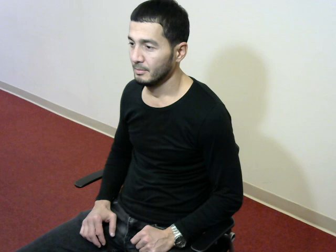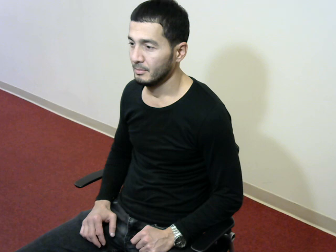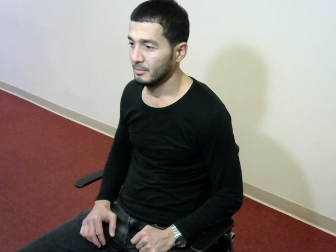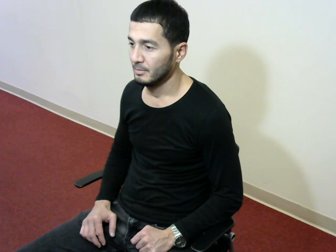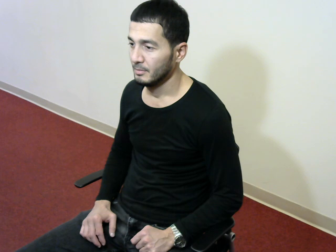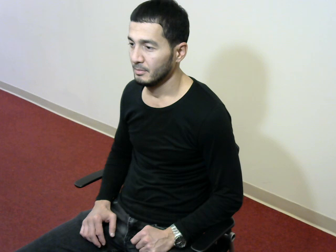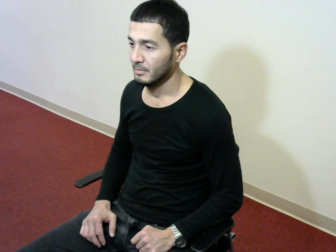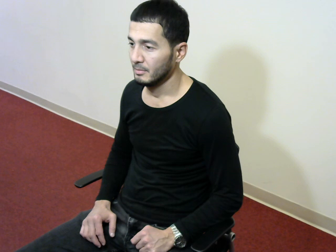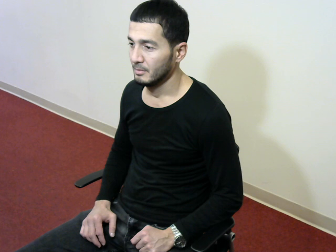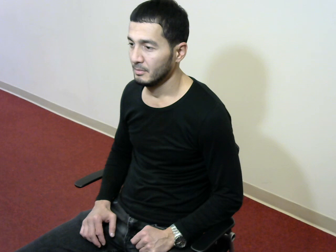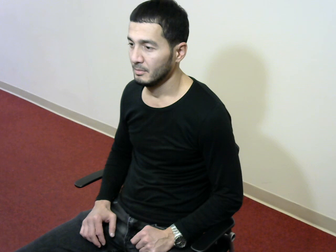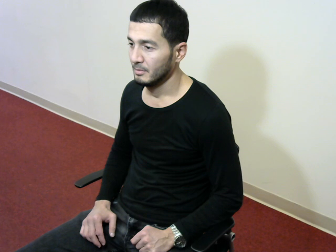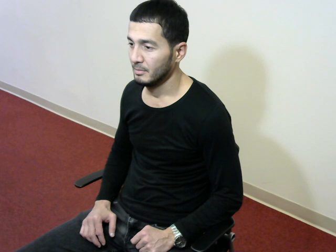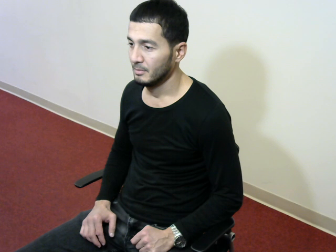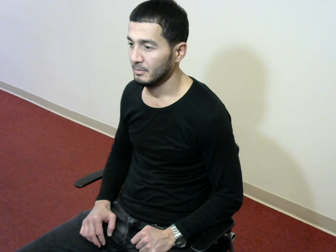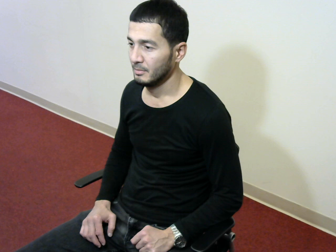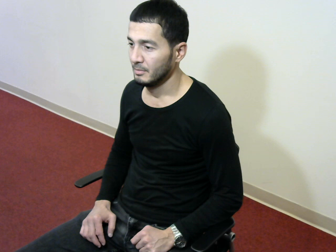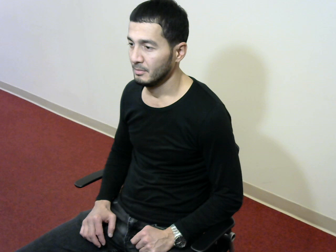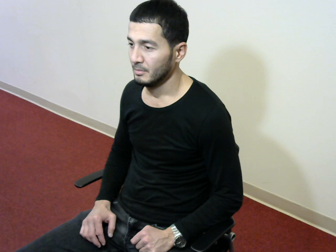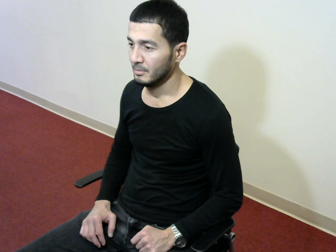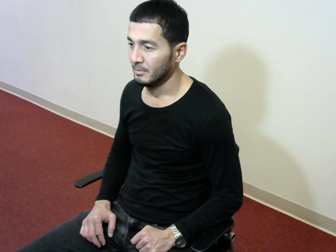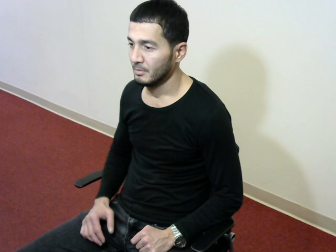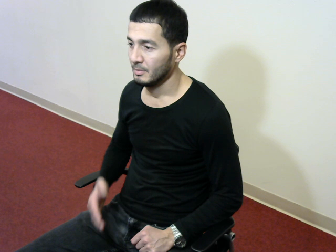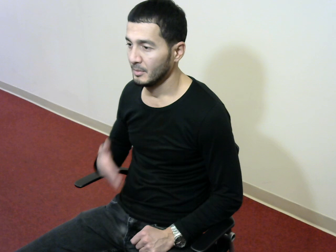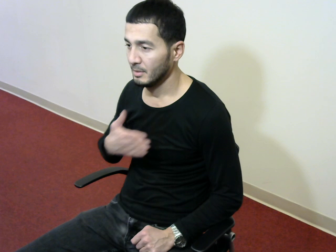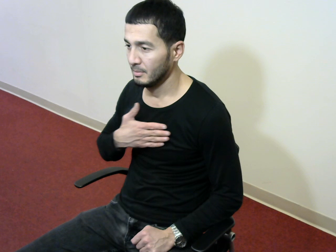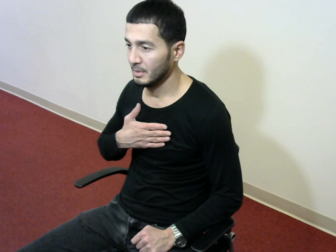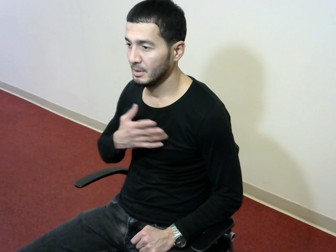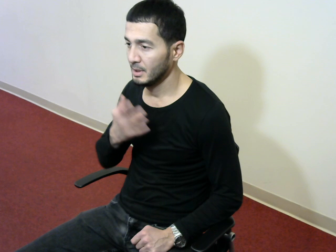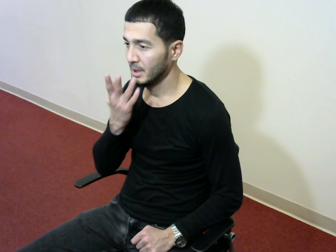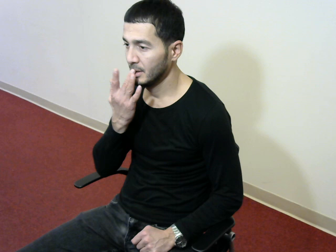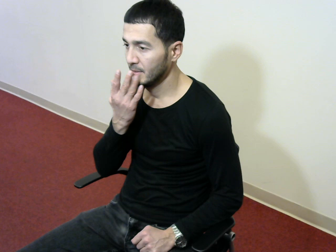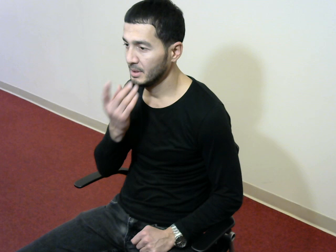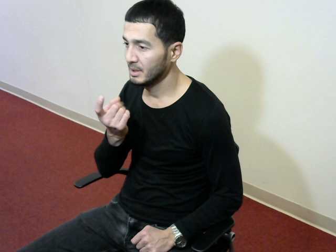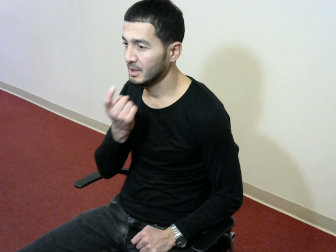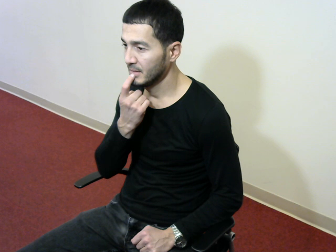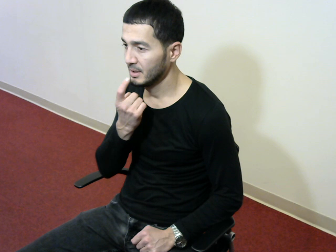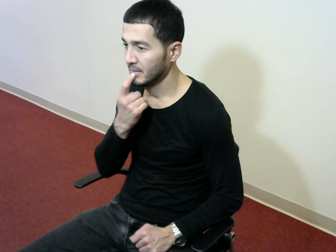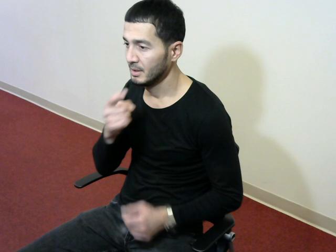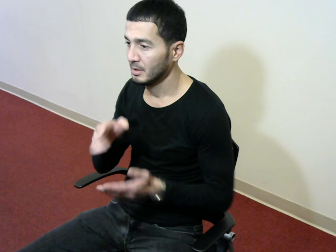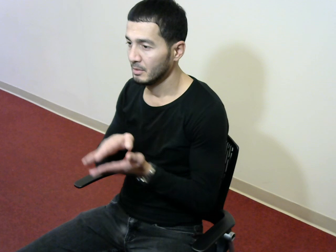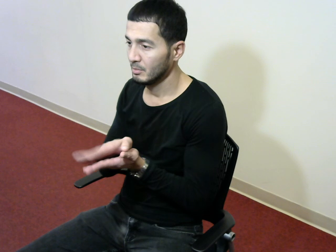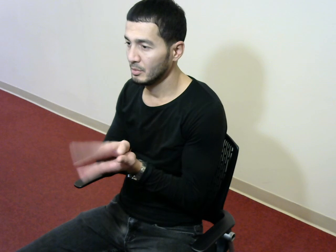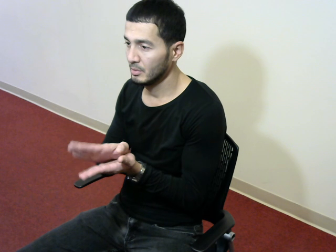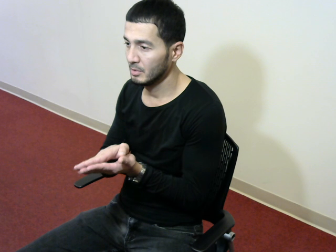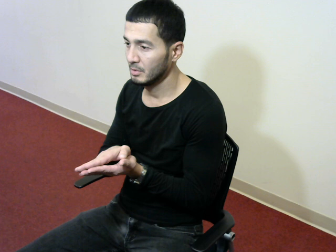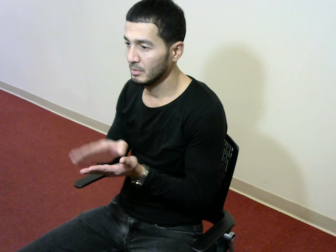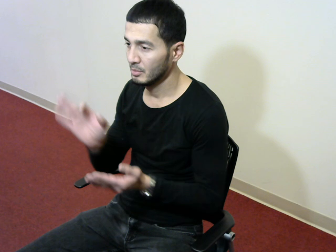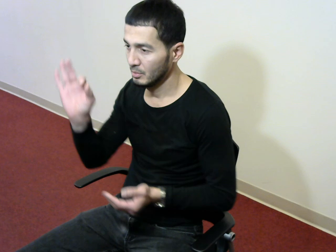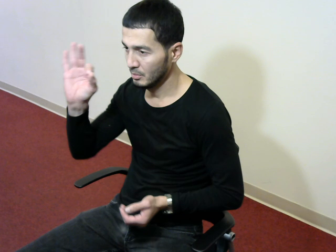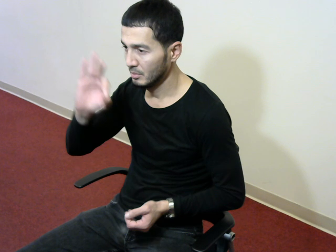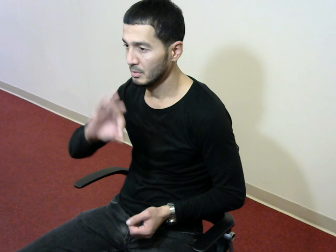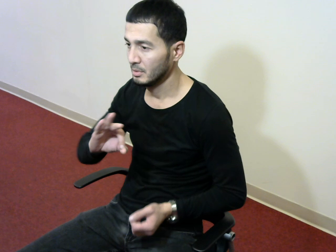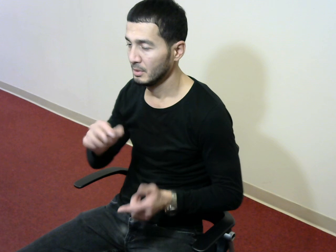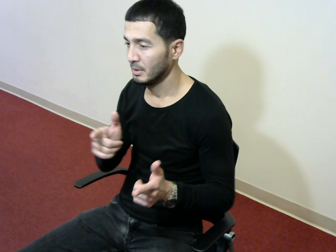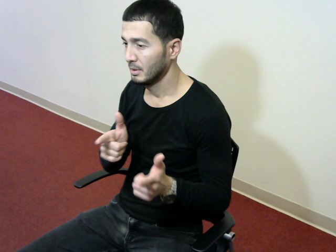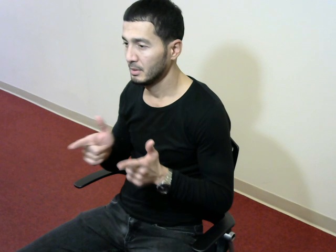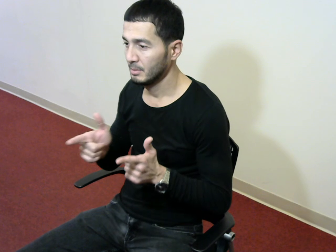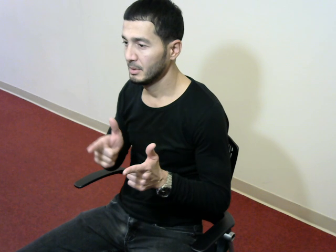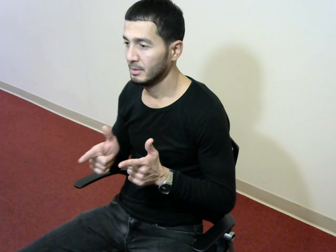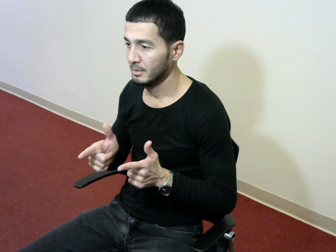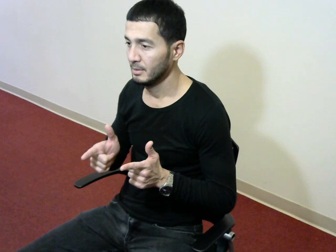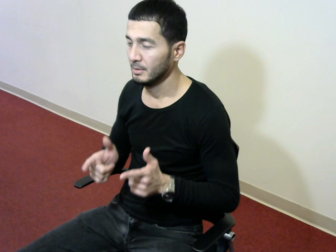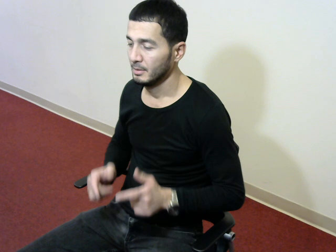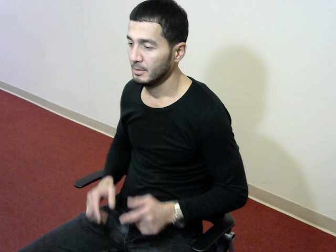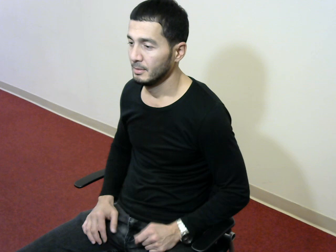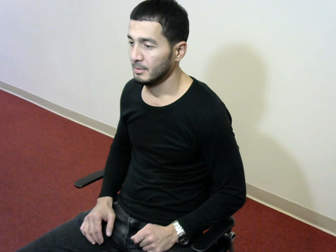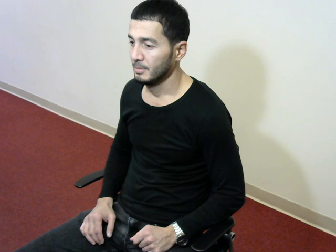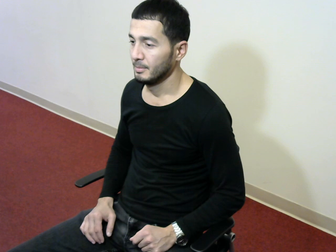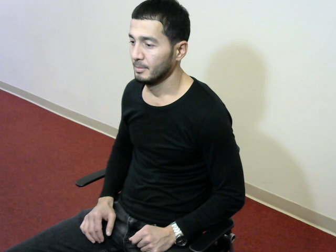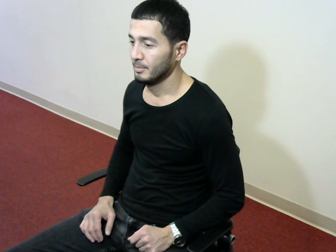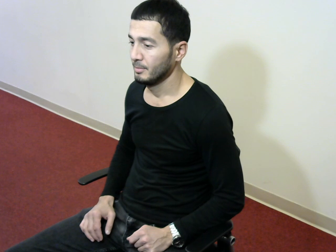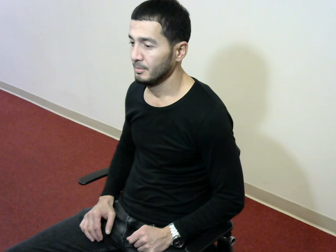Mən xarici dil diplom üçün hazırlaşıram